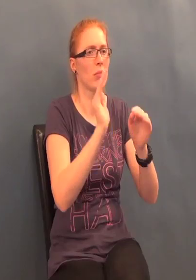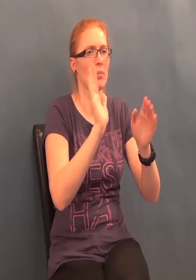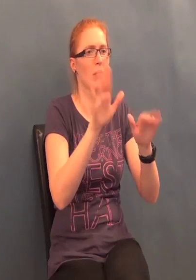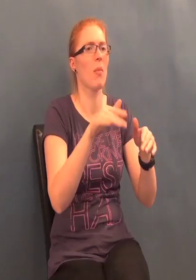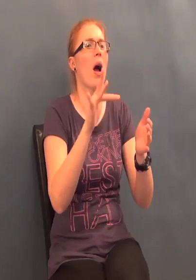Fałszywy alarm.